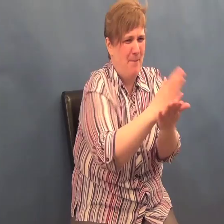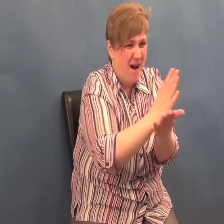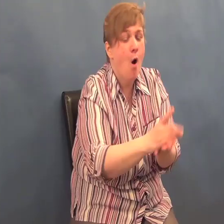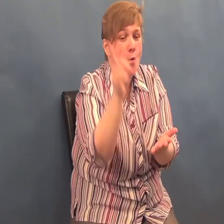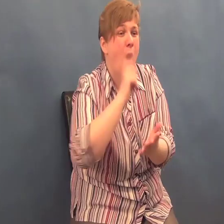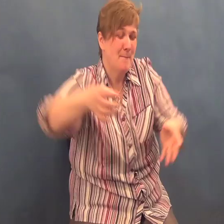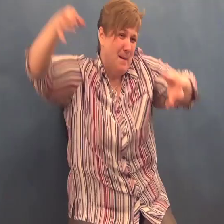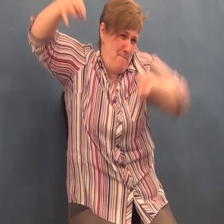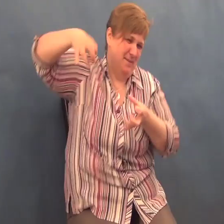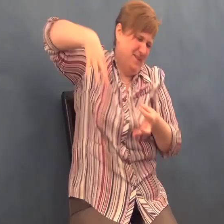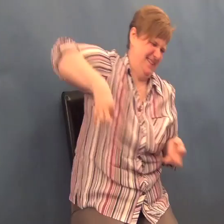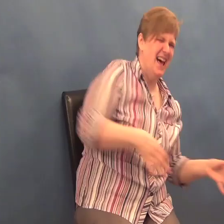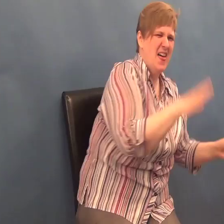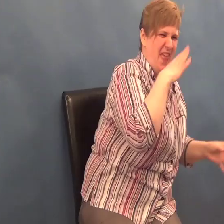Chłopiec wyskoczył i pobiegł za nim.